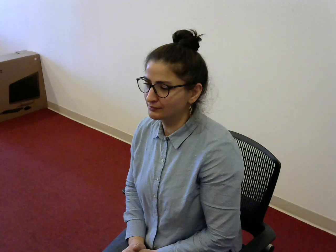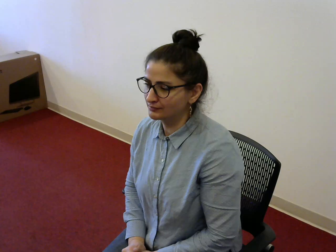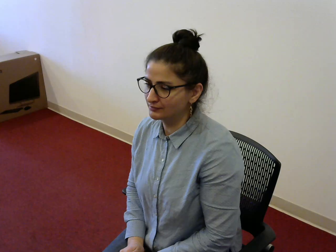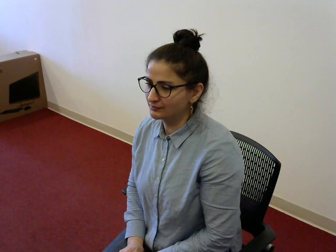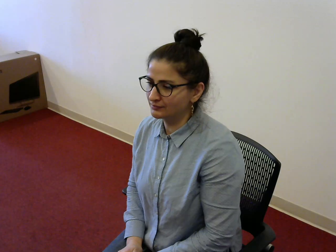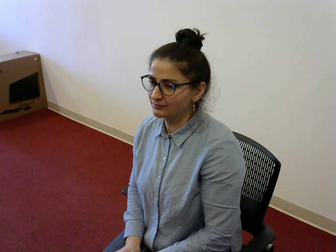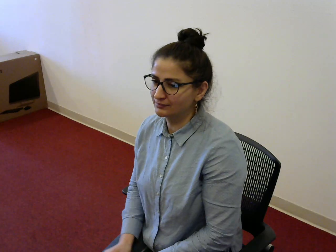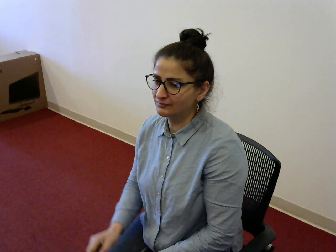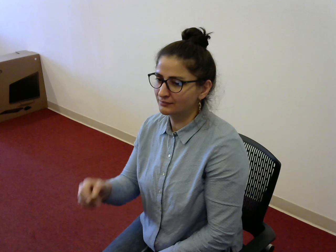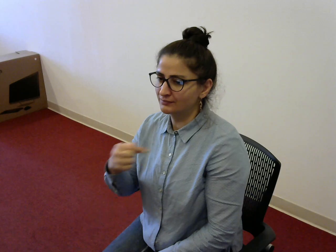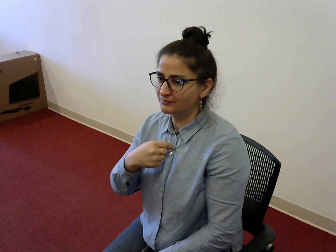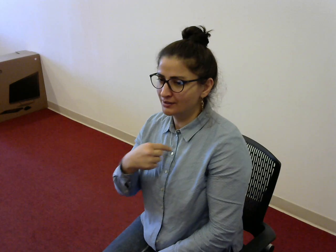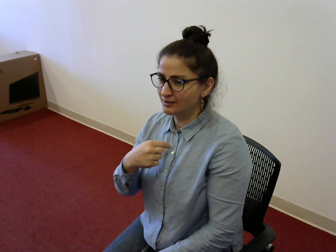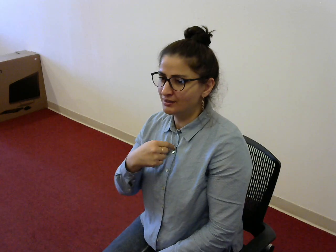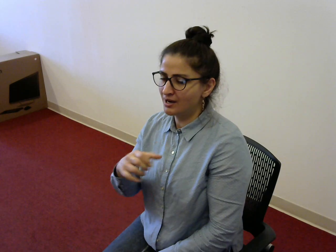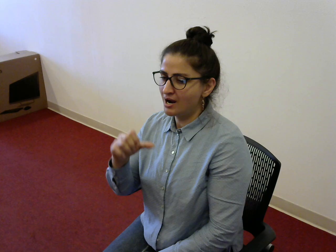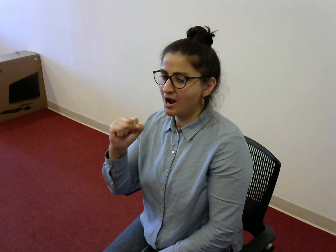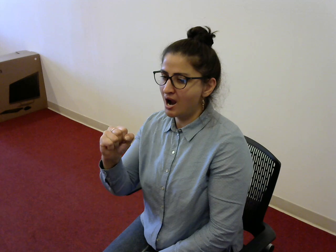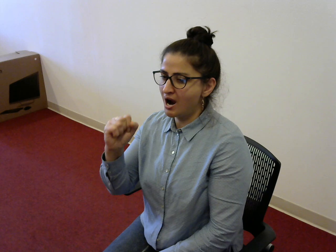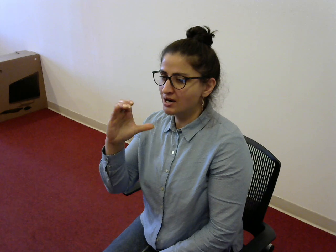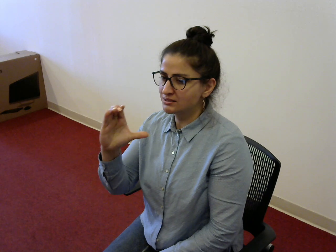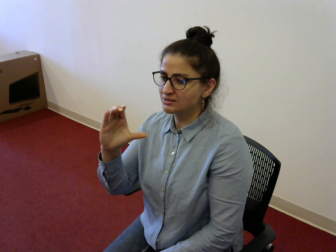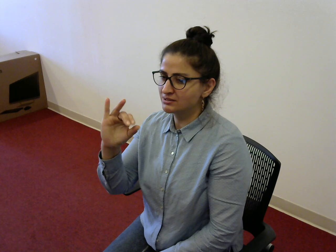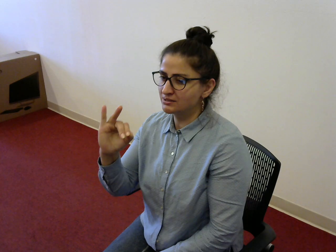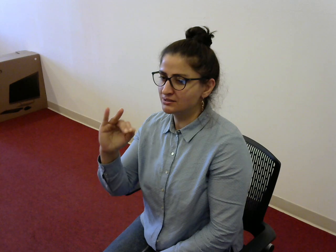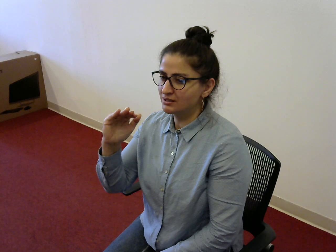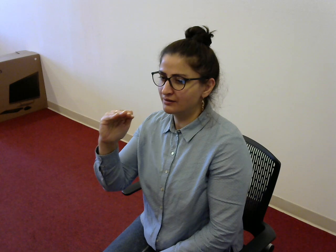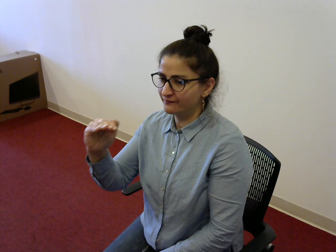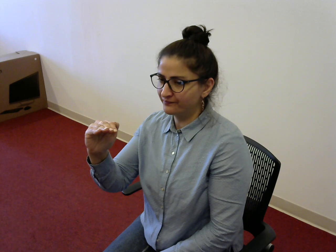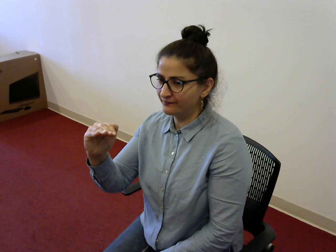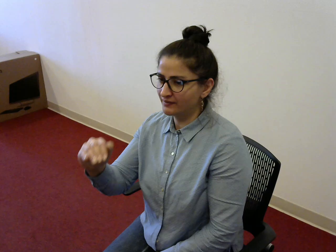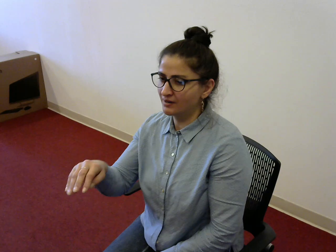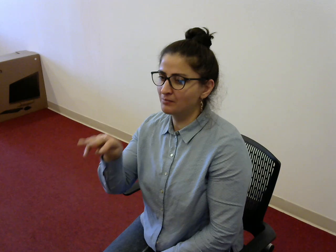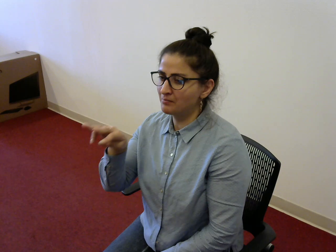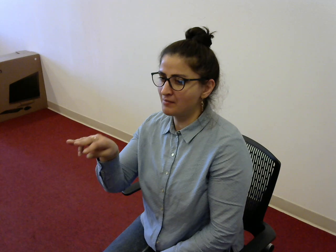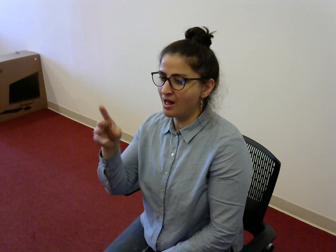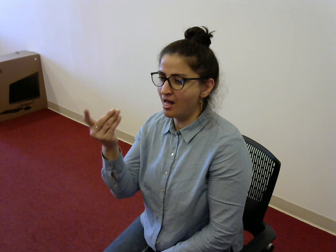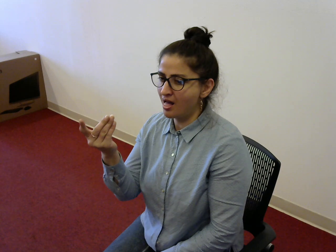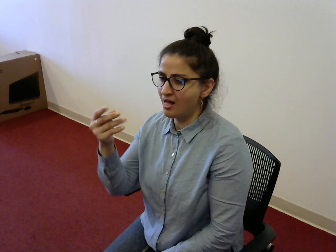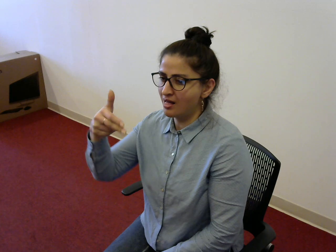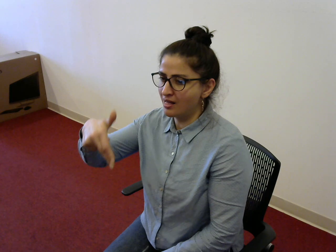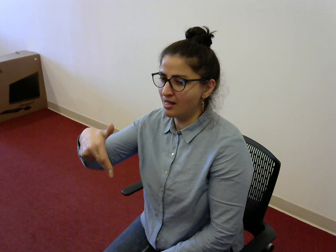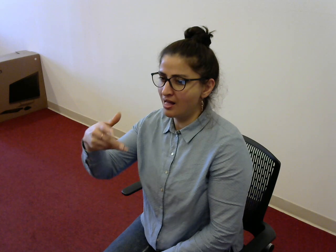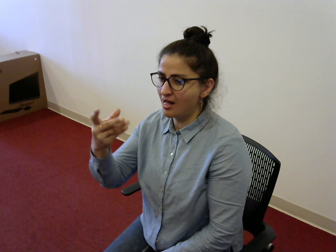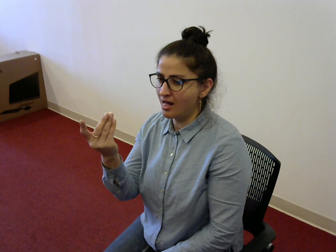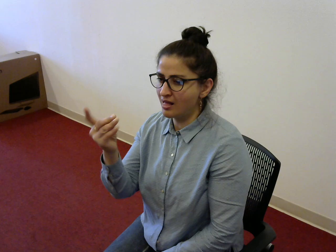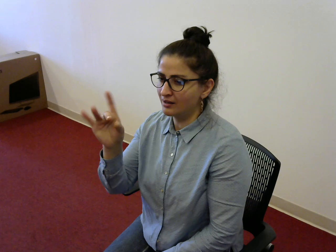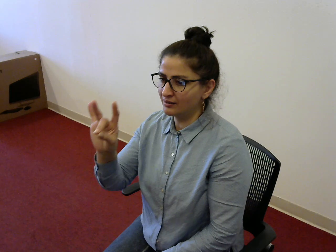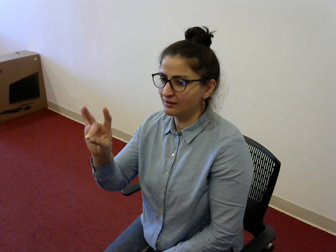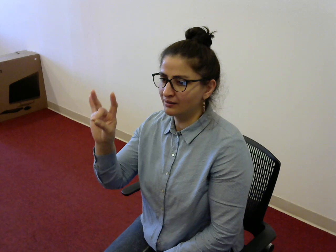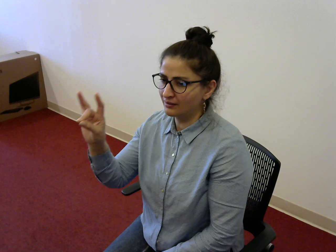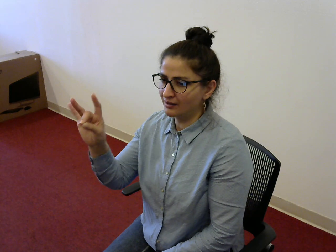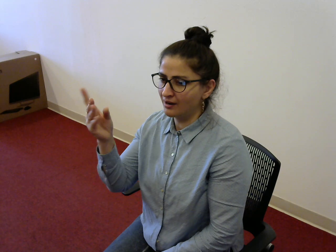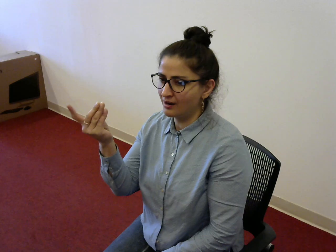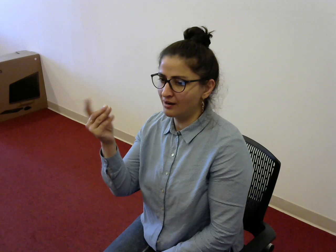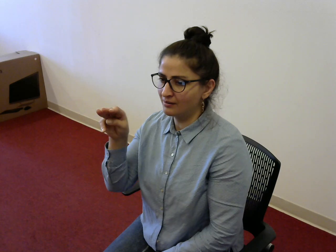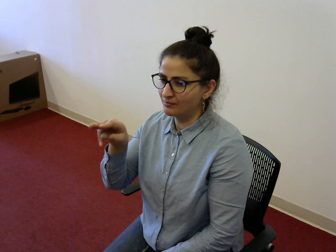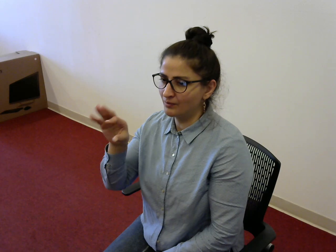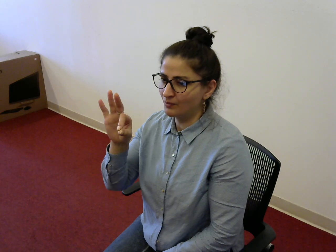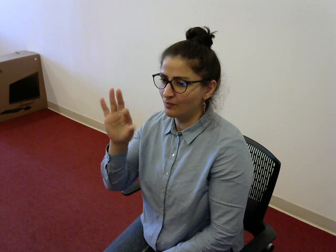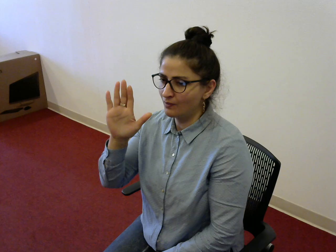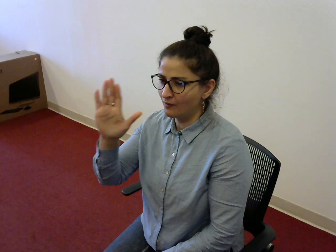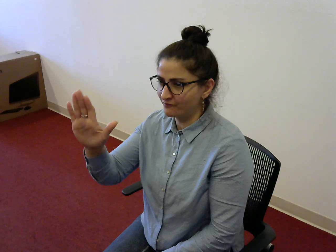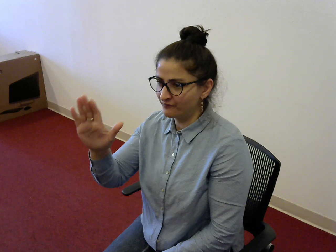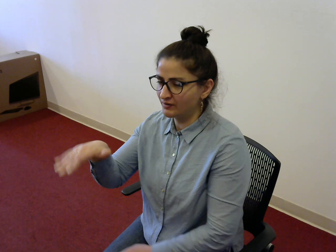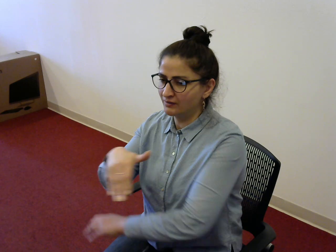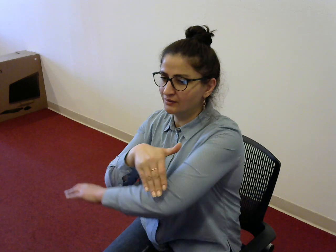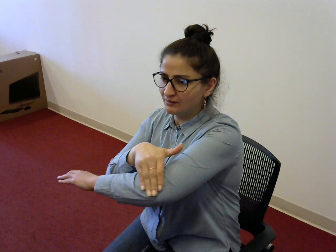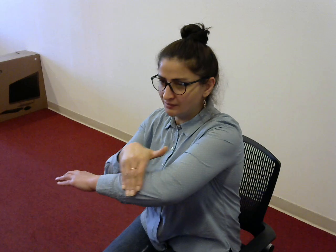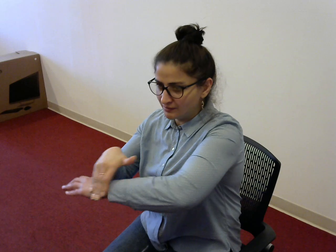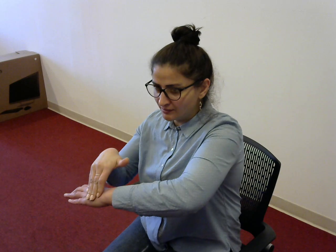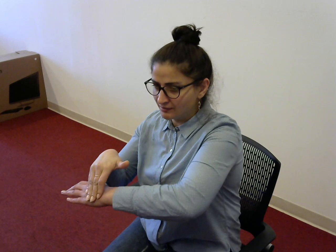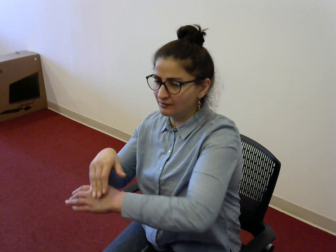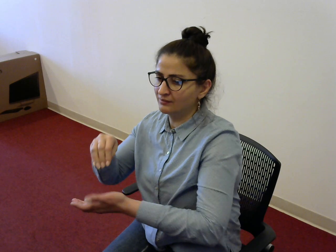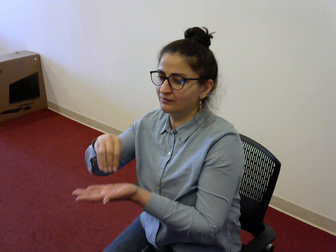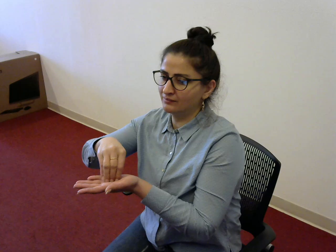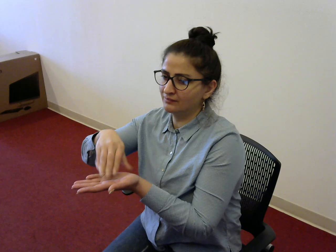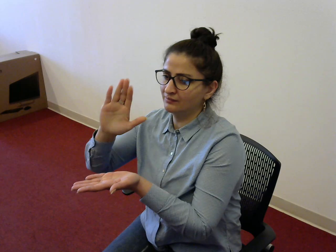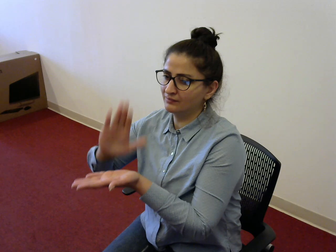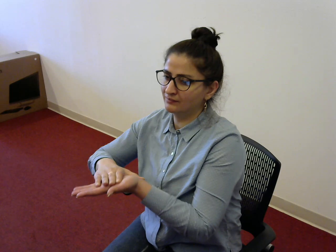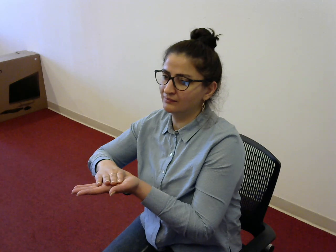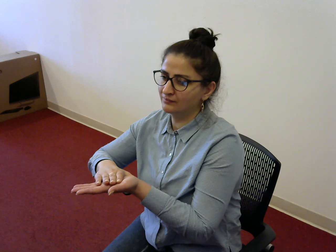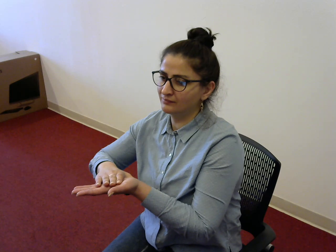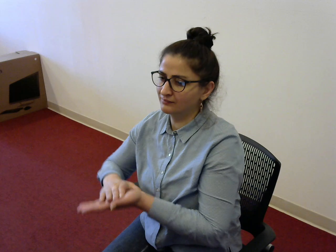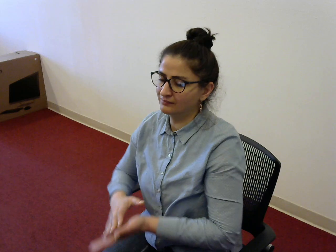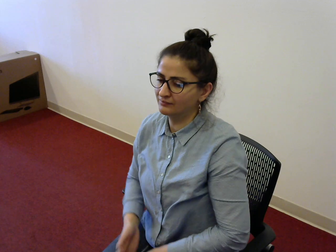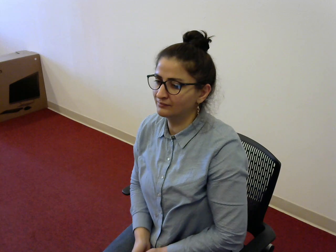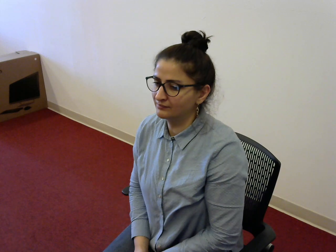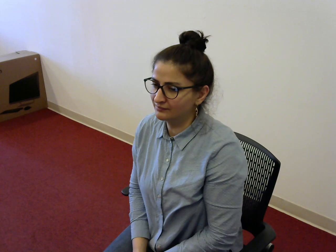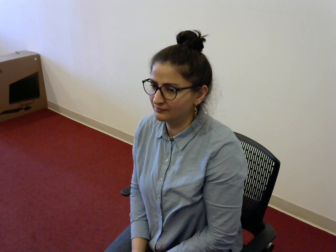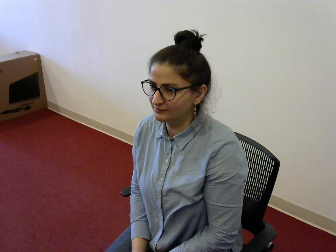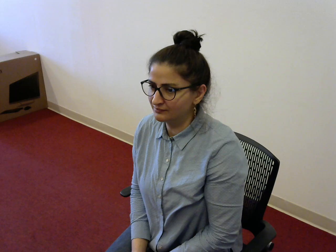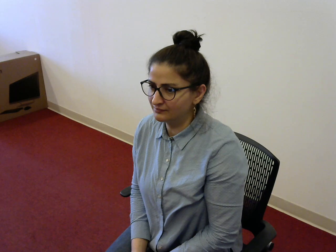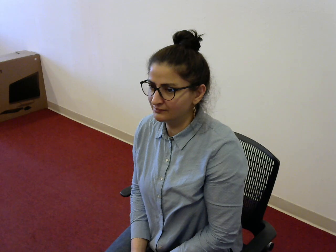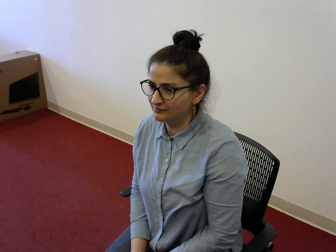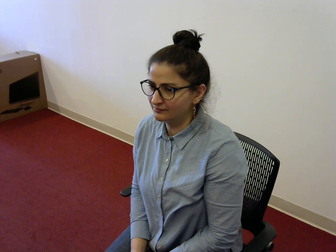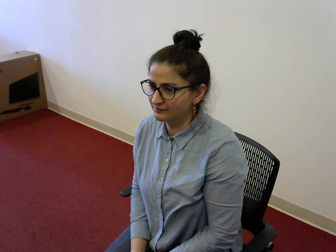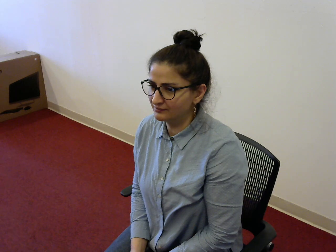Mən Asif Məhərrəmov küçəsində qeydiyyatdayam